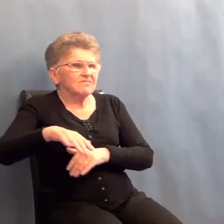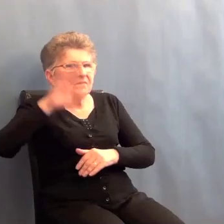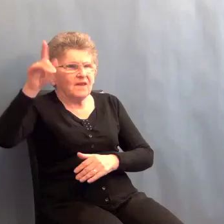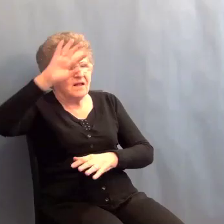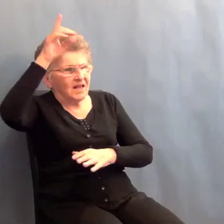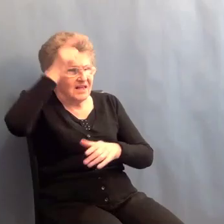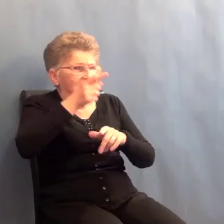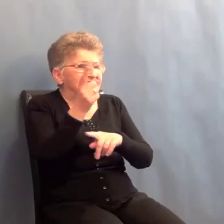Ktoś inaczej miga na strażaka.